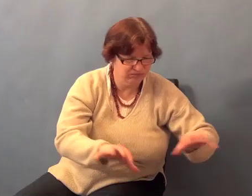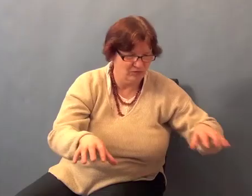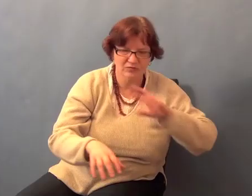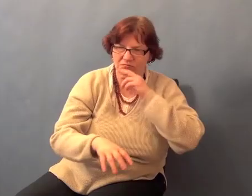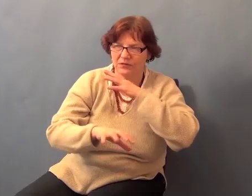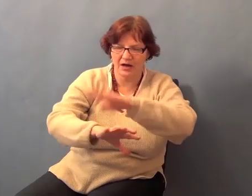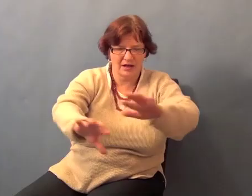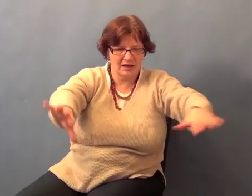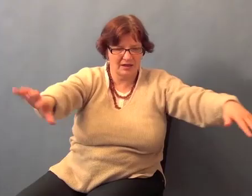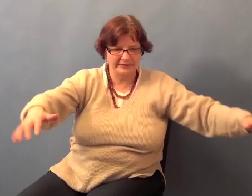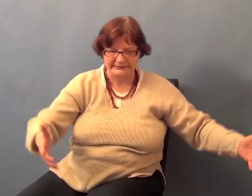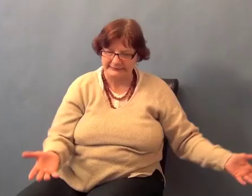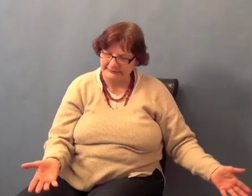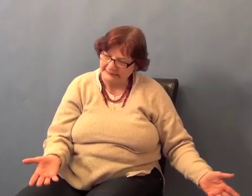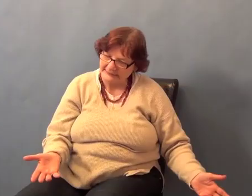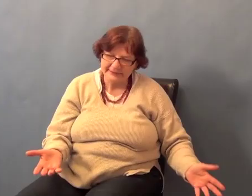Gruszki rozsypały się.